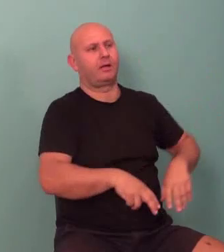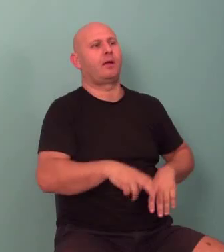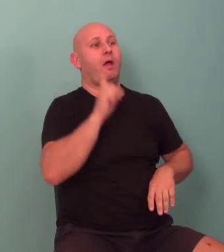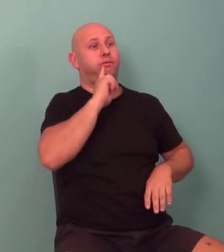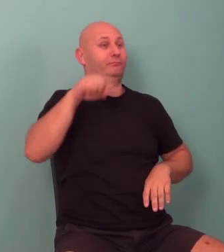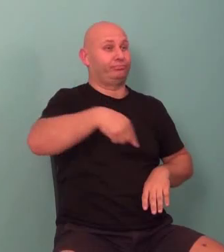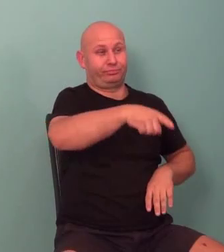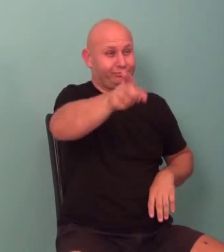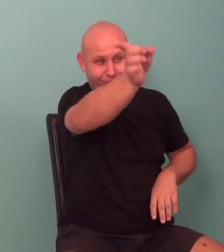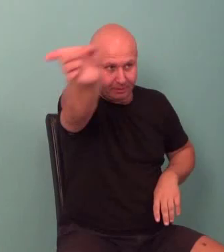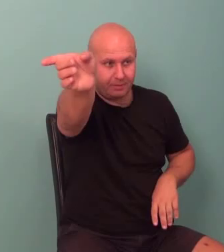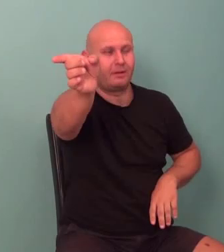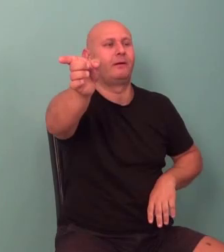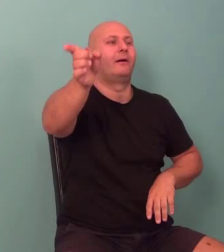Chłopak idzie w inne miejsce.